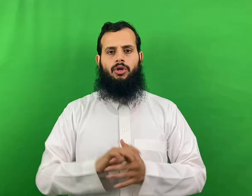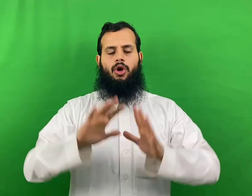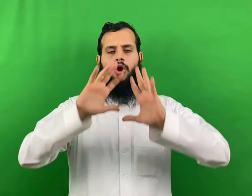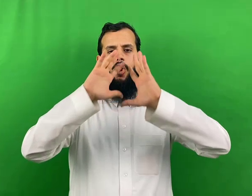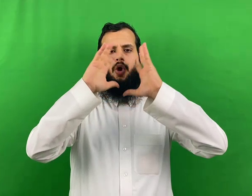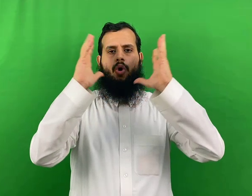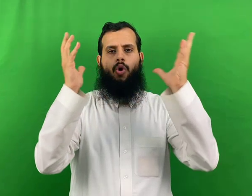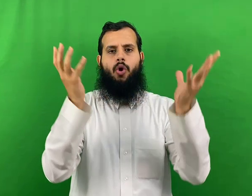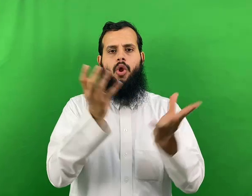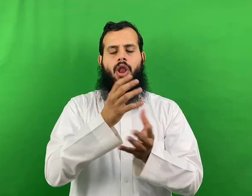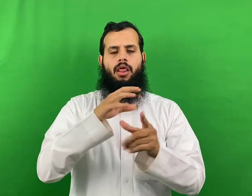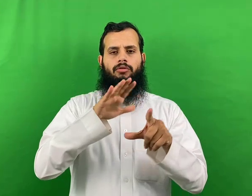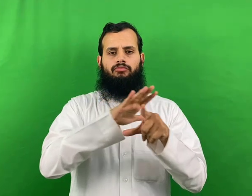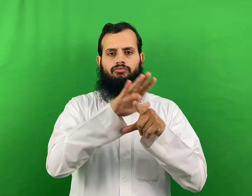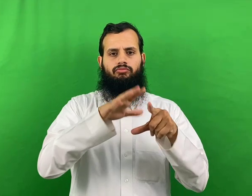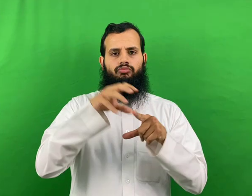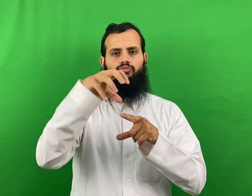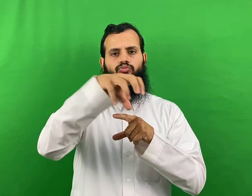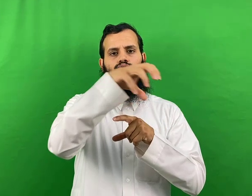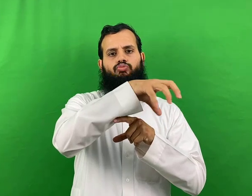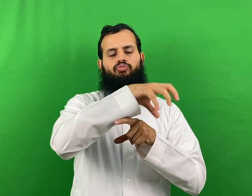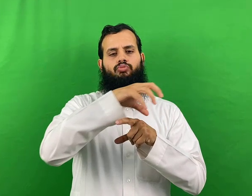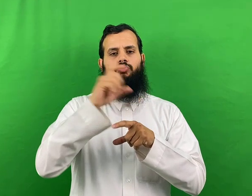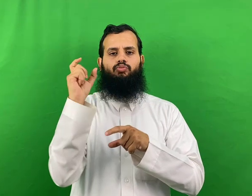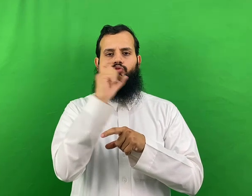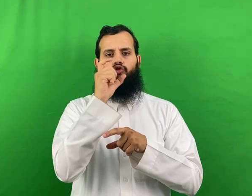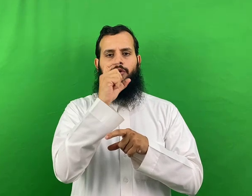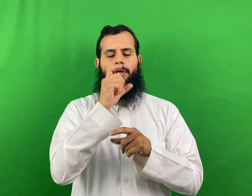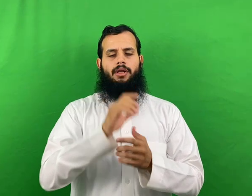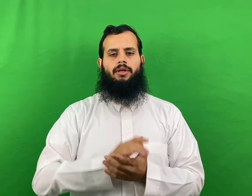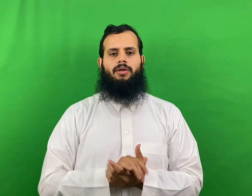سائر بلاد المسلمين